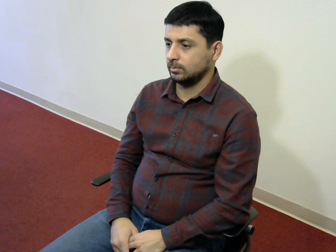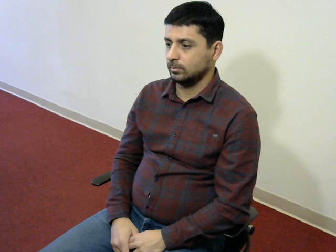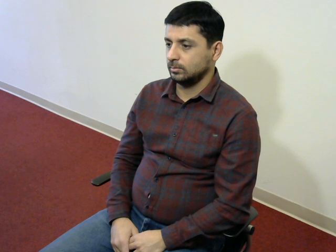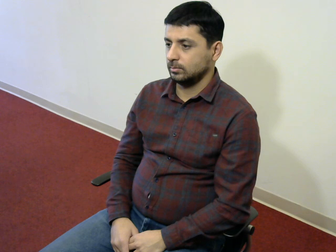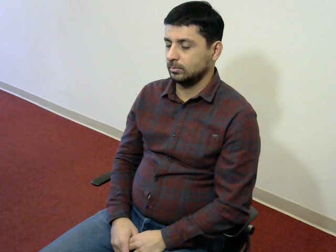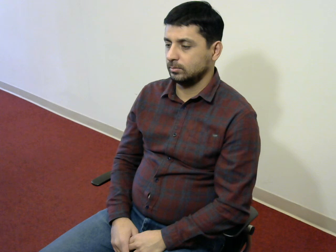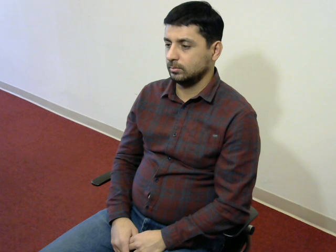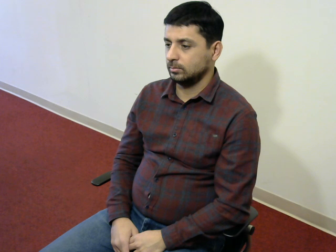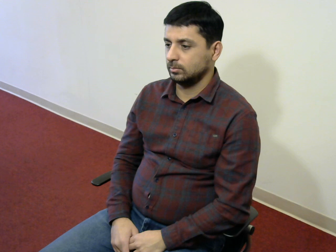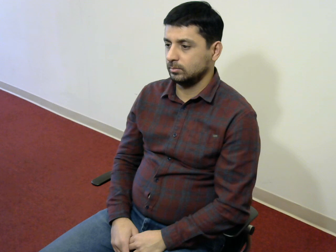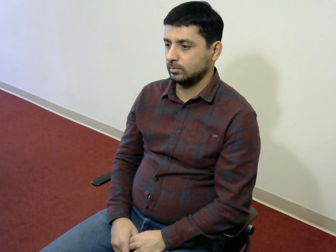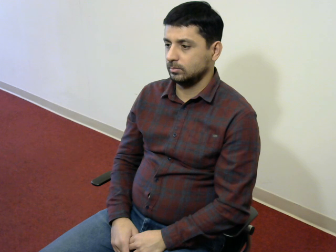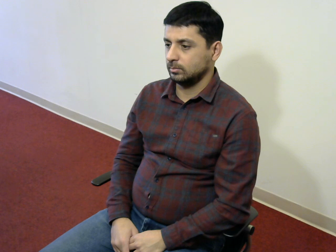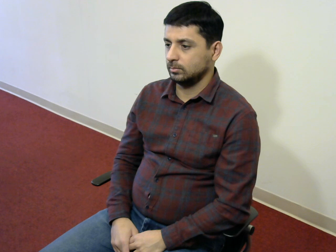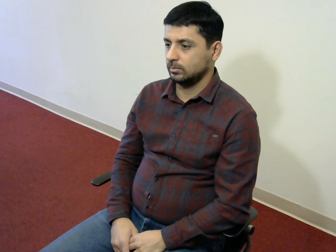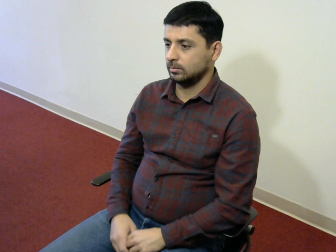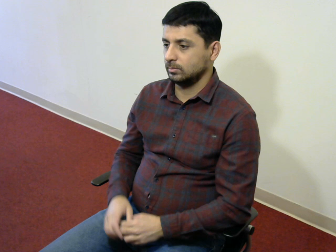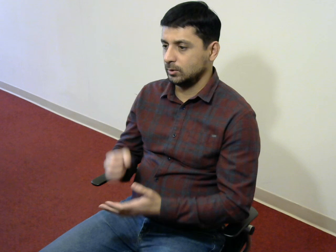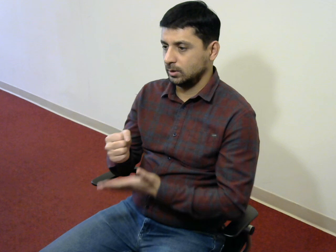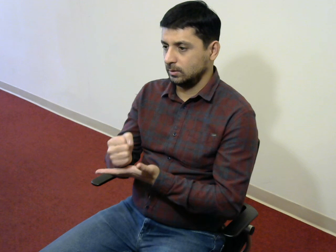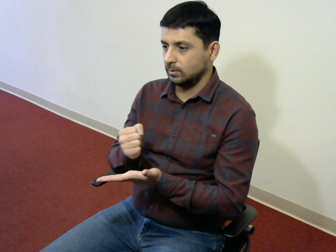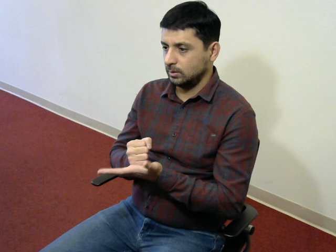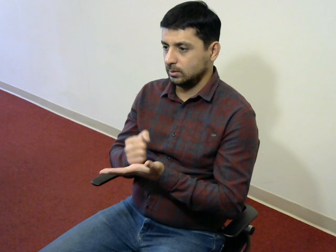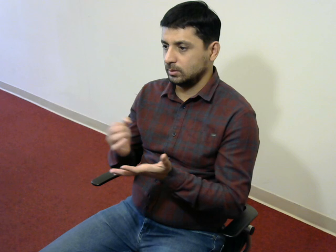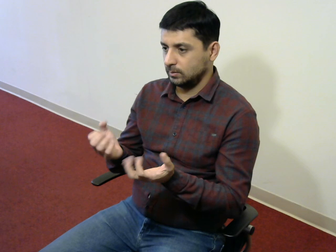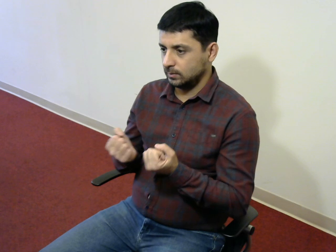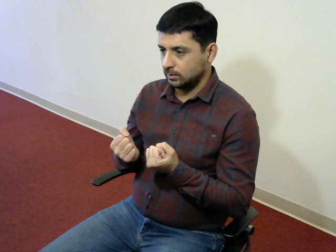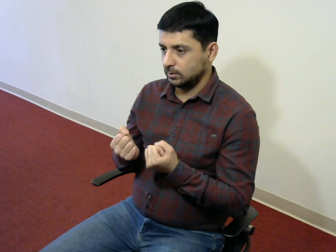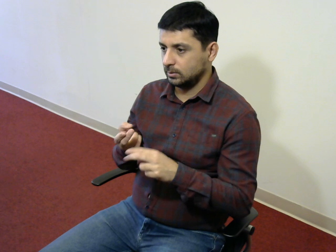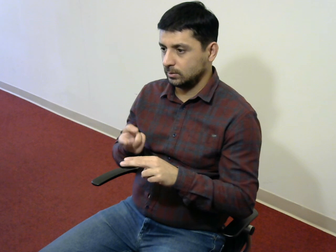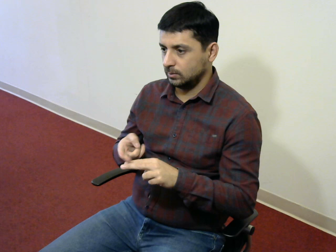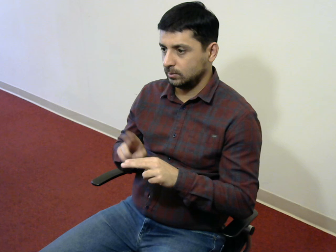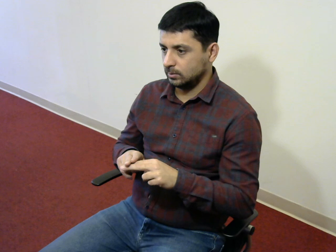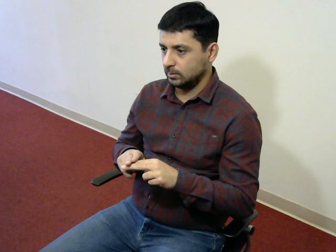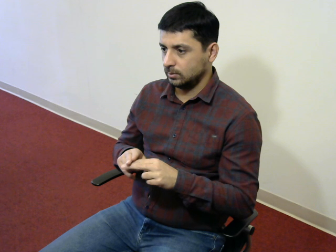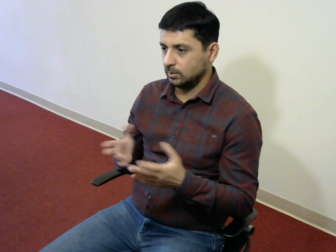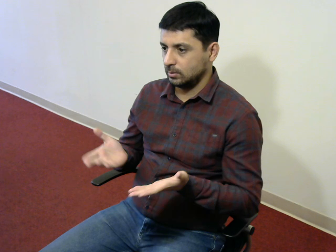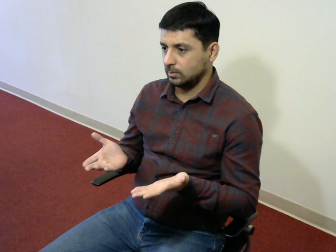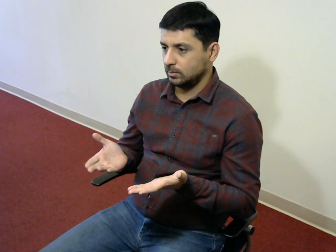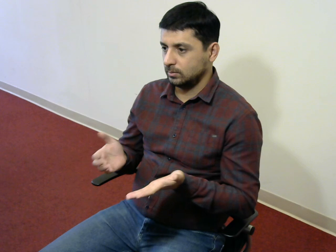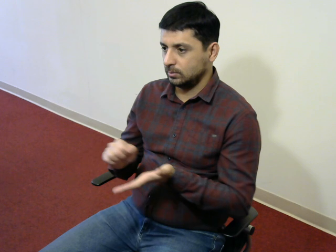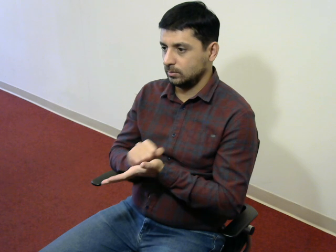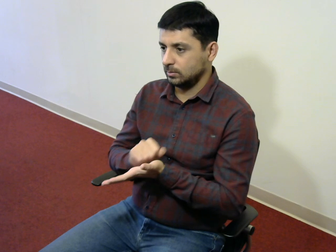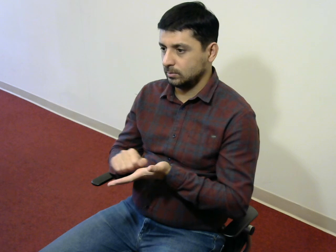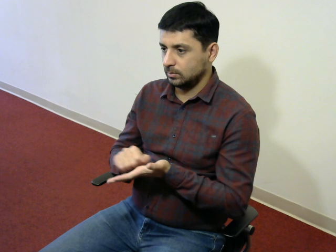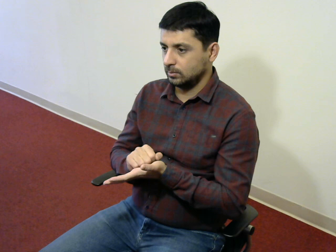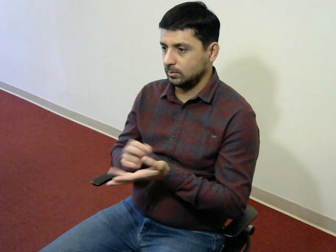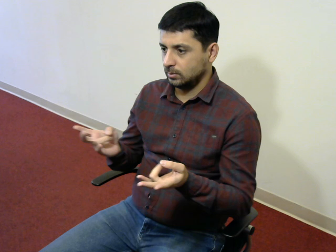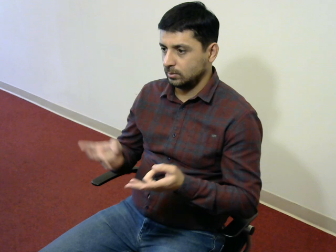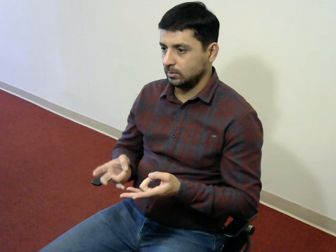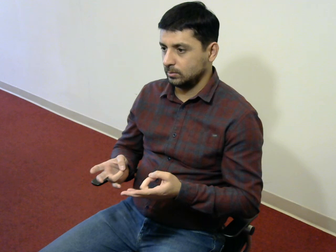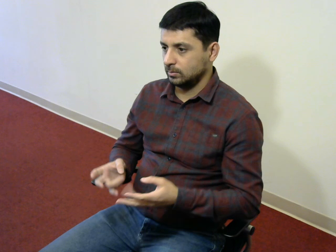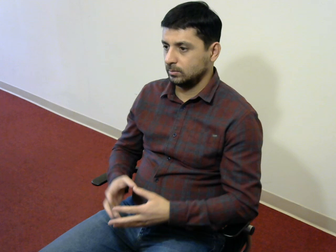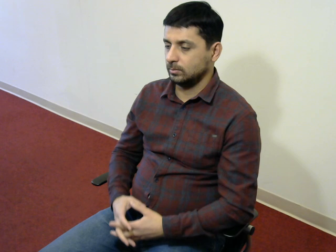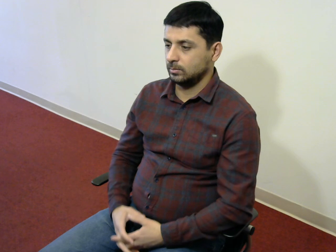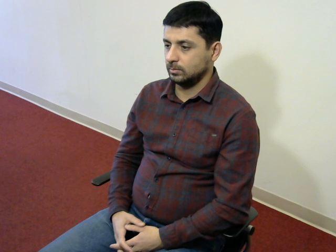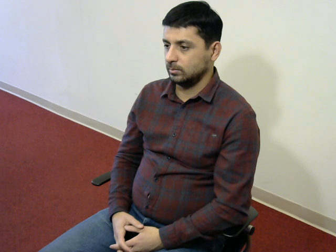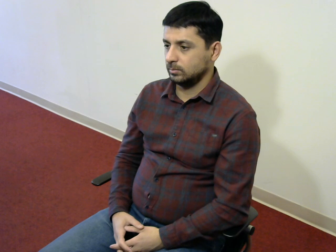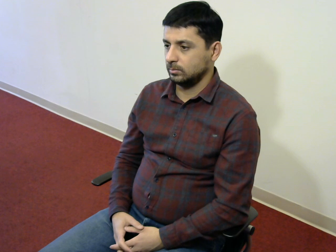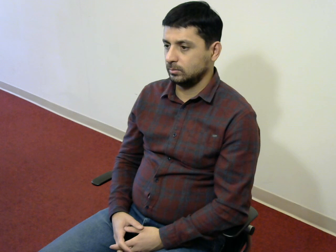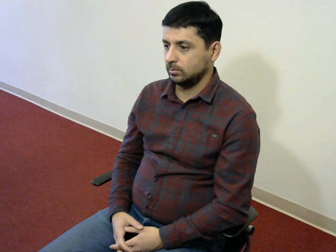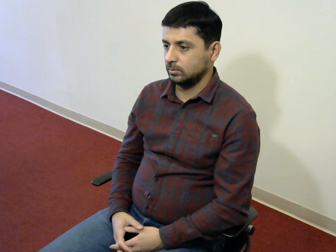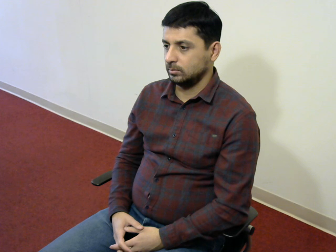Viza almaq üçün hansı sənədlər lazımdır?